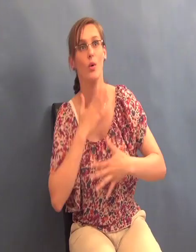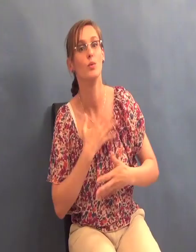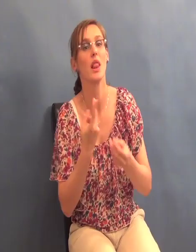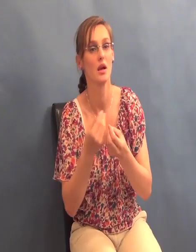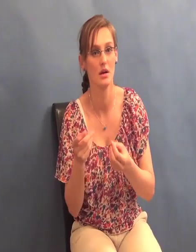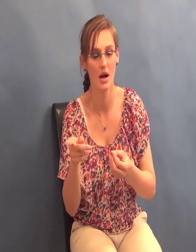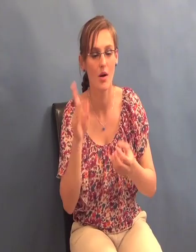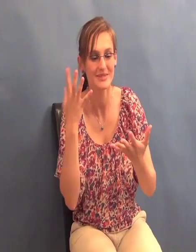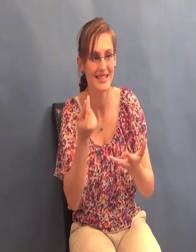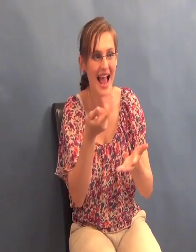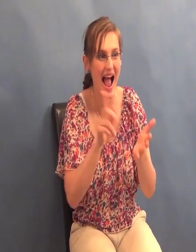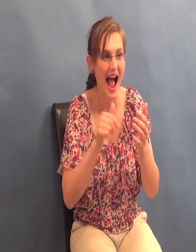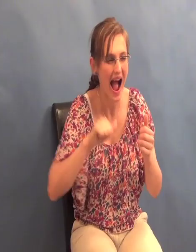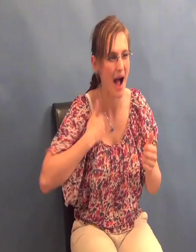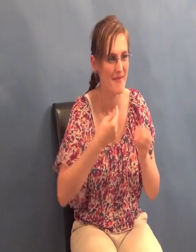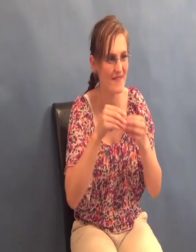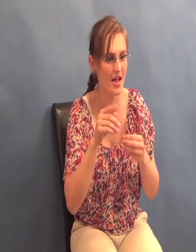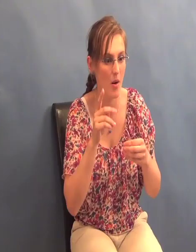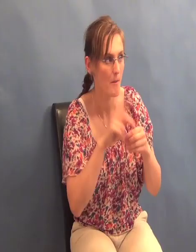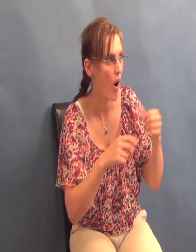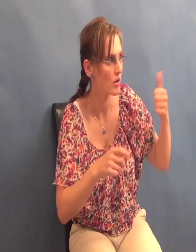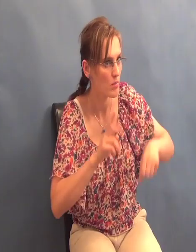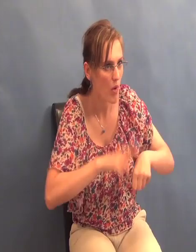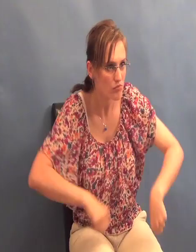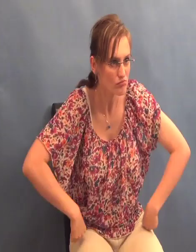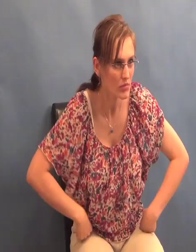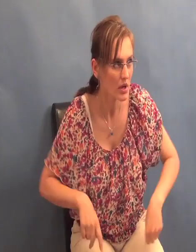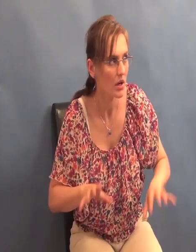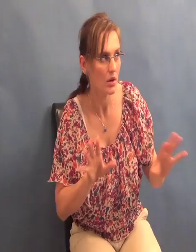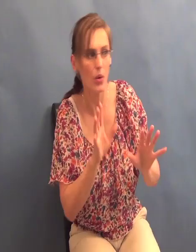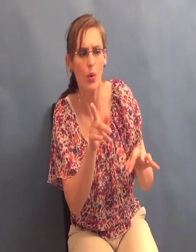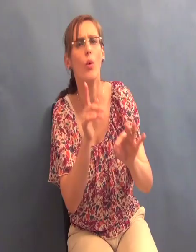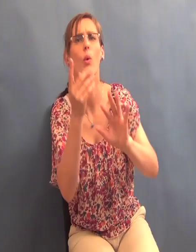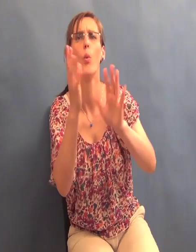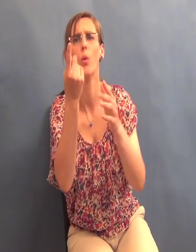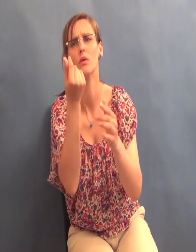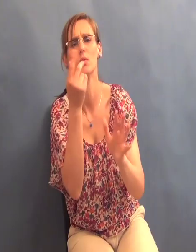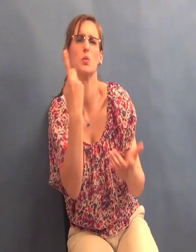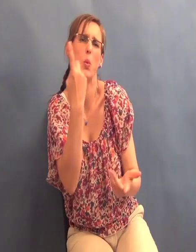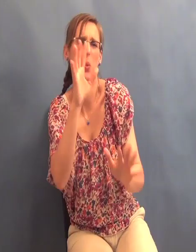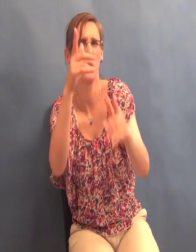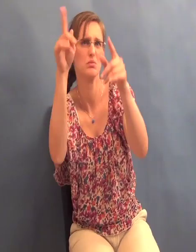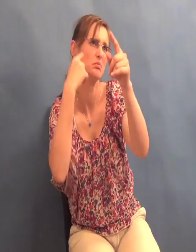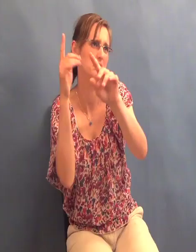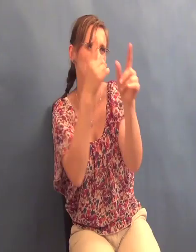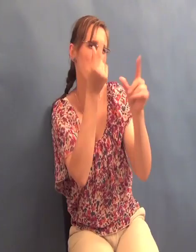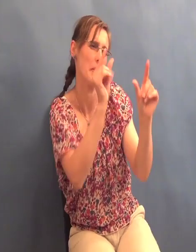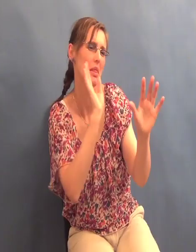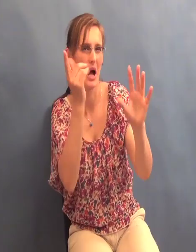Chaplin chciałby więcej zarobić, ale obok policjant groźnie patrzy, więc mówi: " Tylko jedna moneta, tak mniej więcej, promocja" .